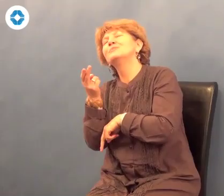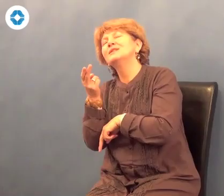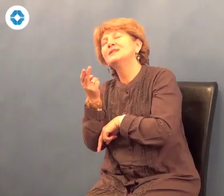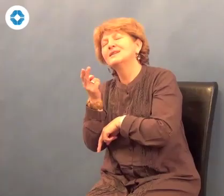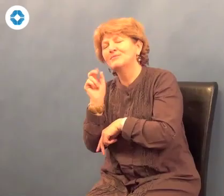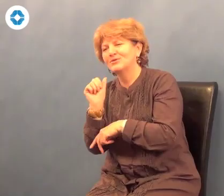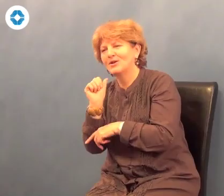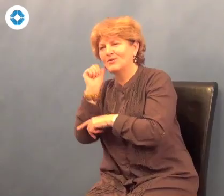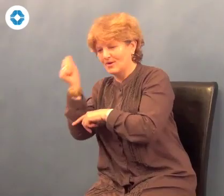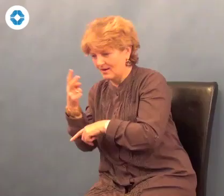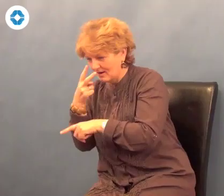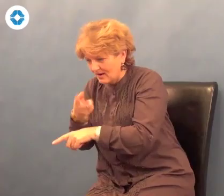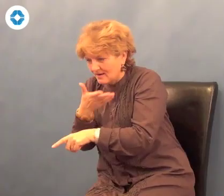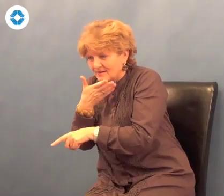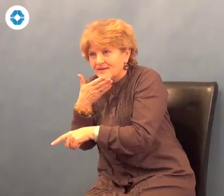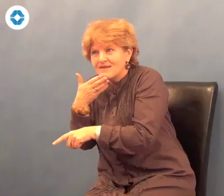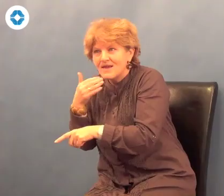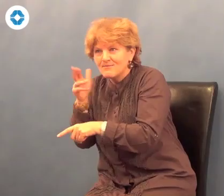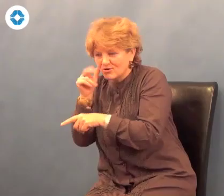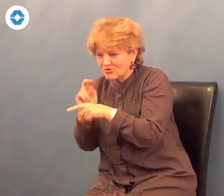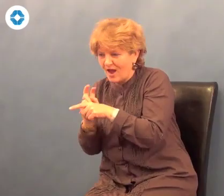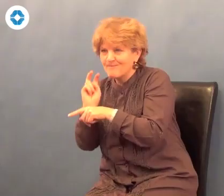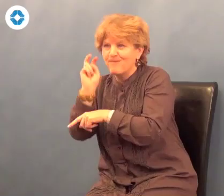Następnego dnia już nie było żaby, bo wyskoczyła.